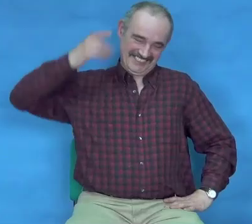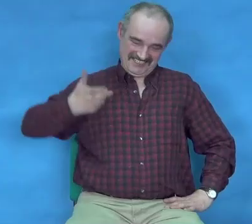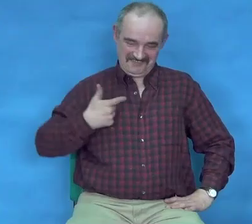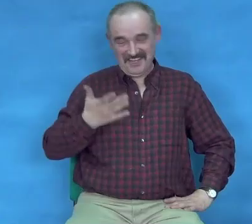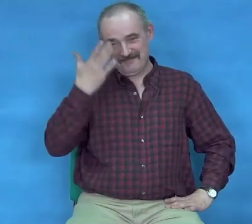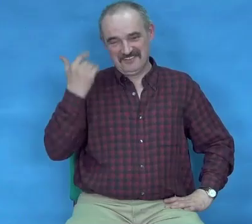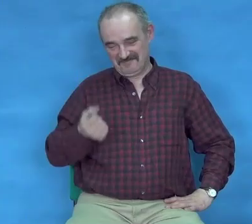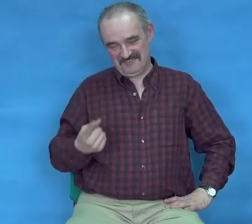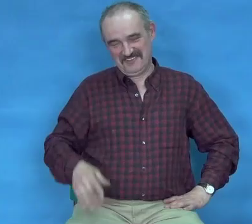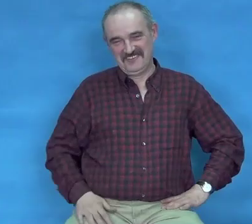Nie wiem, dla mnie to dziwne.